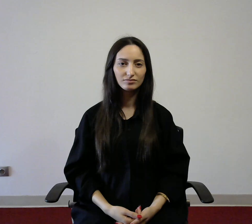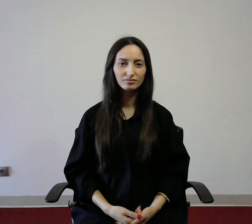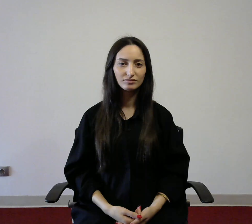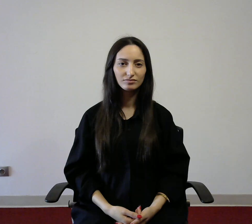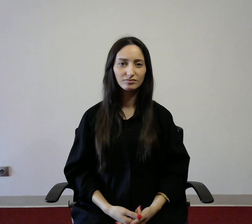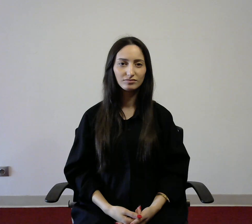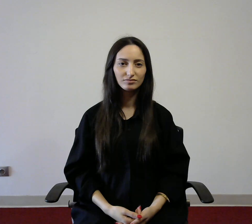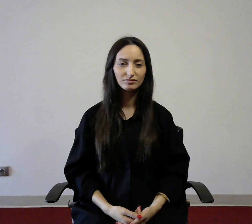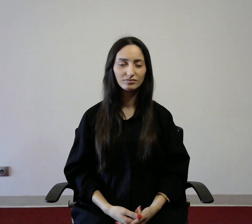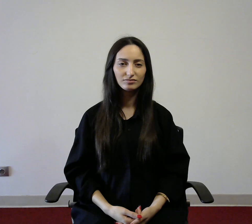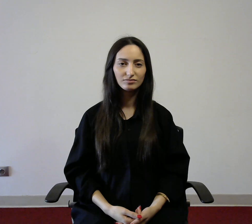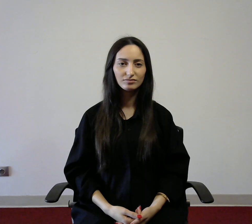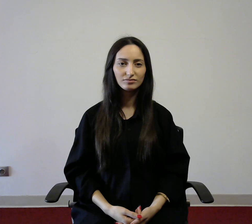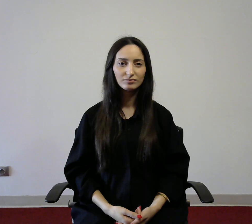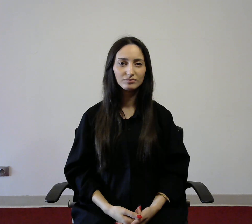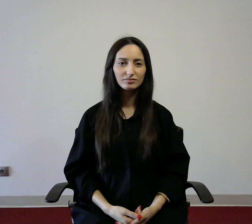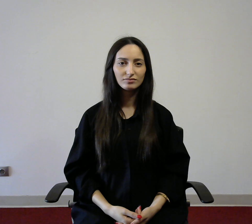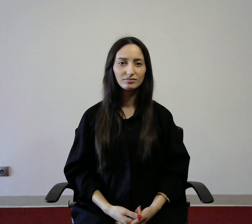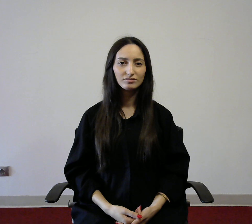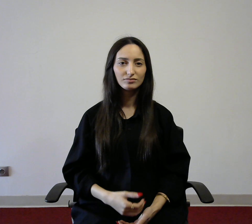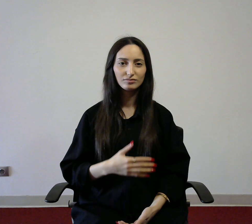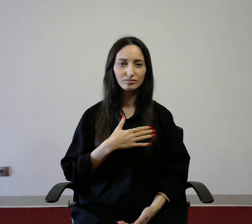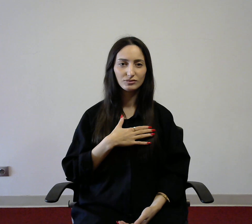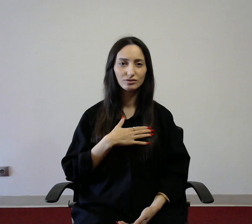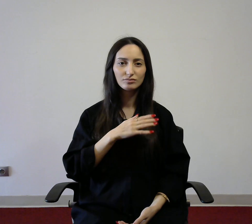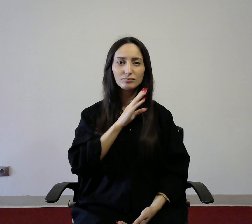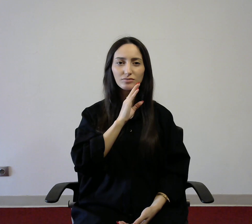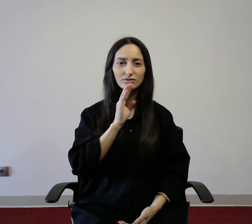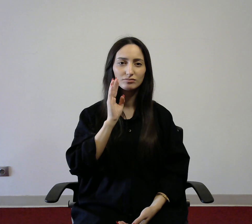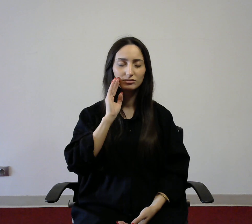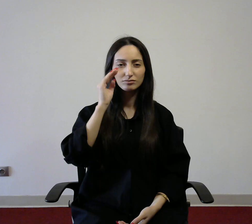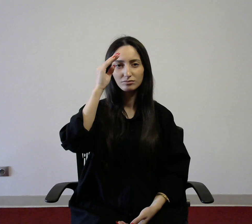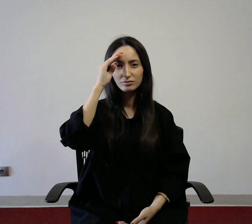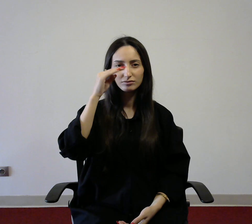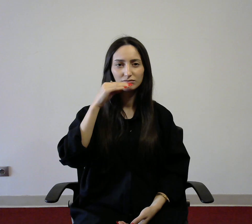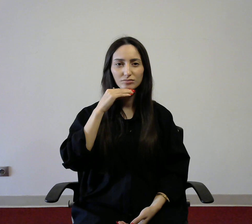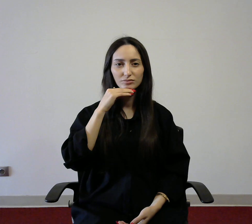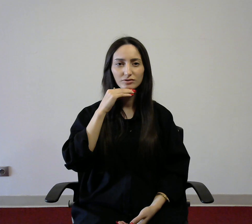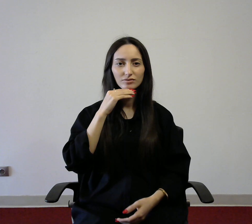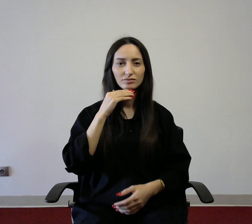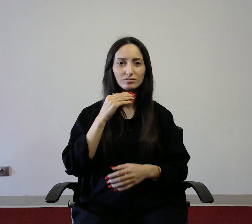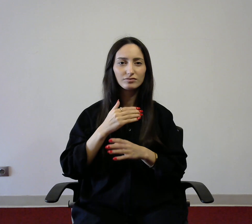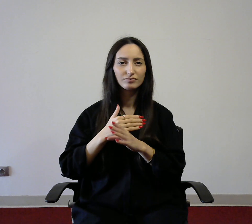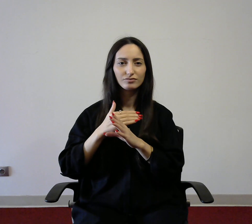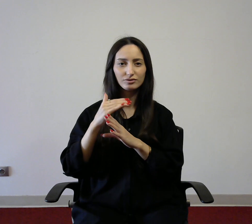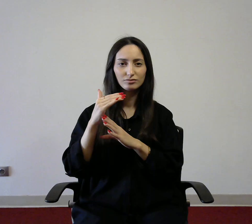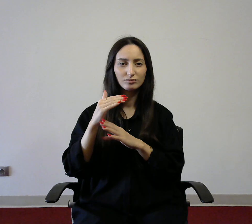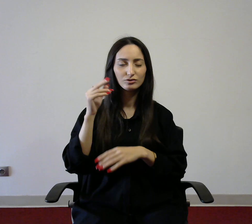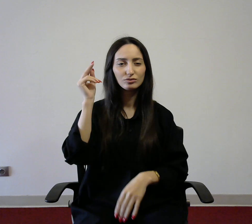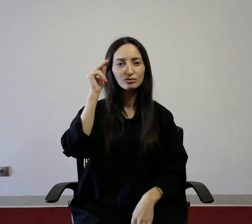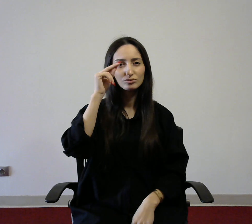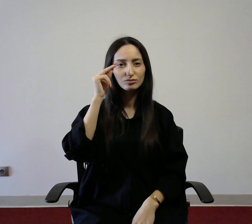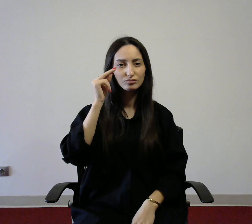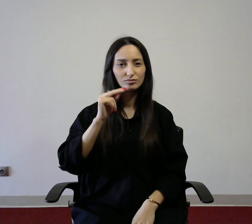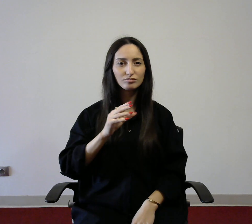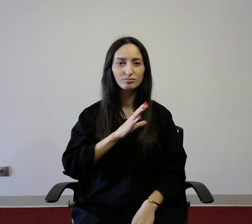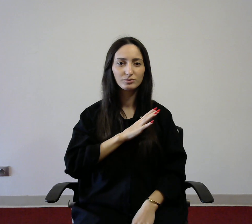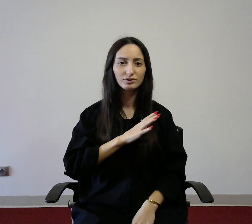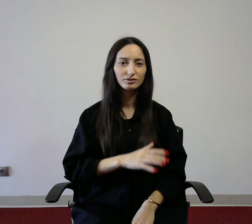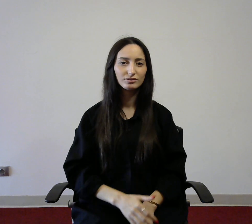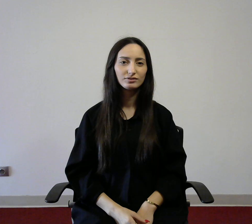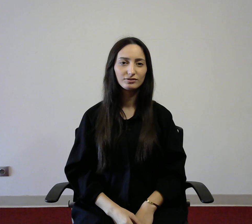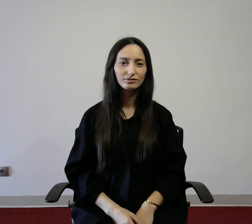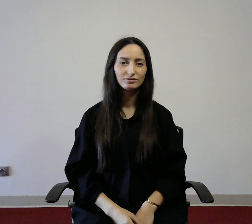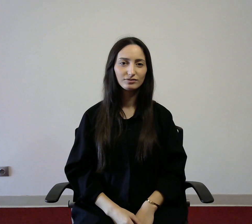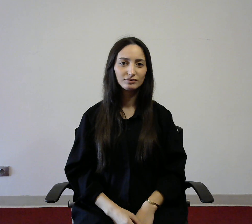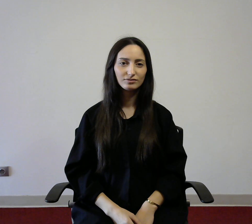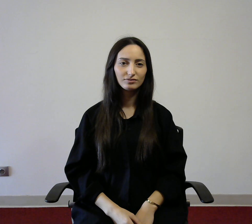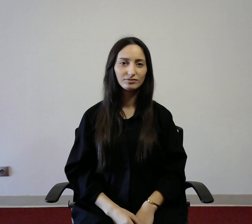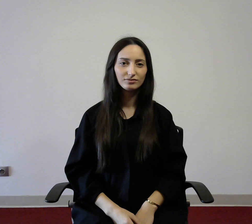Mənim valideynlərim ali təhsillidir